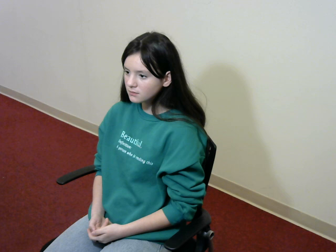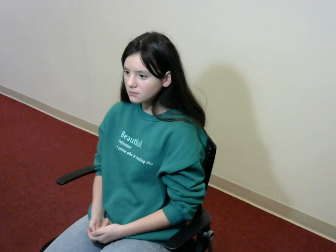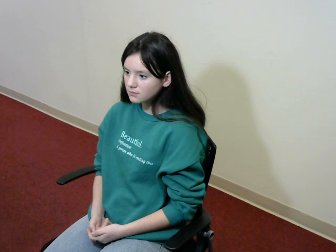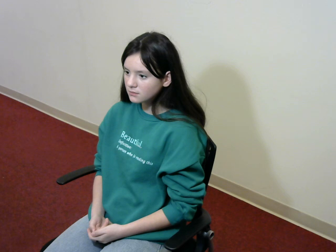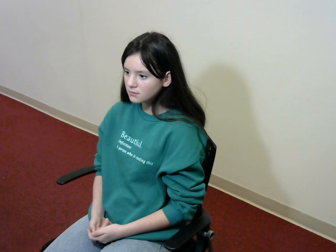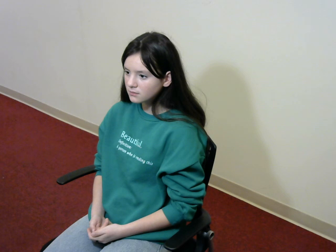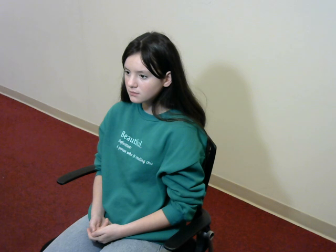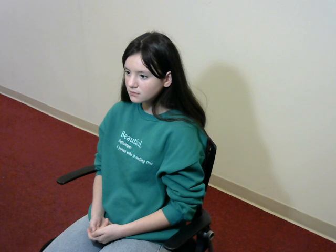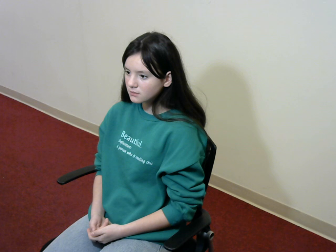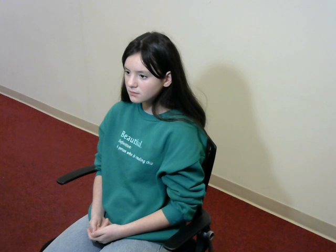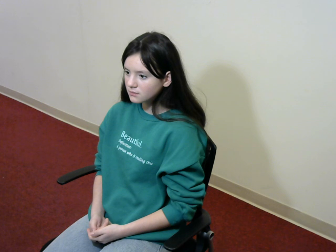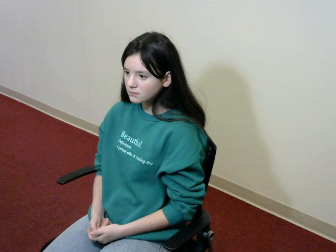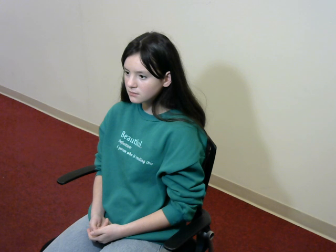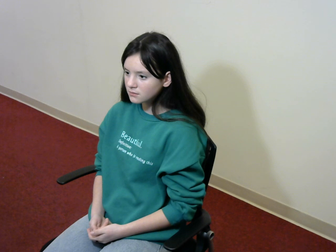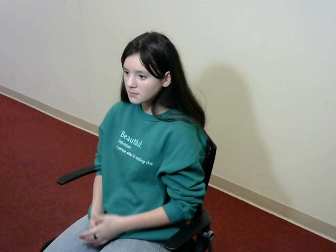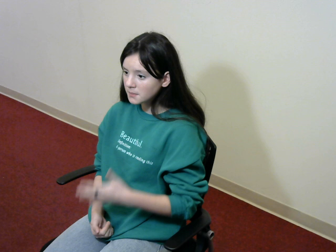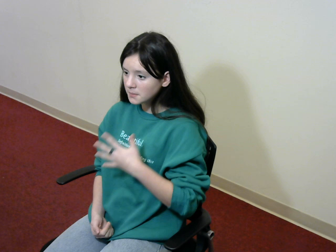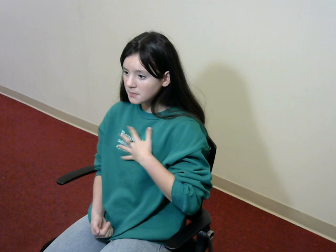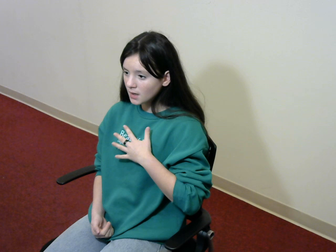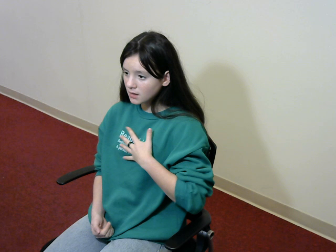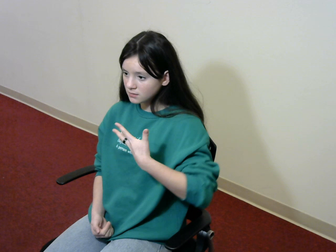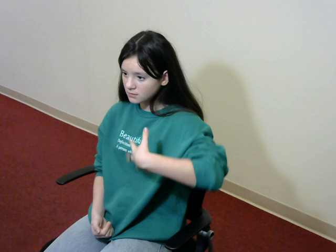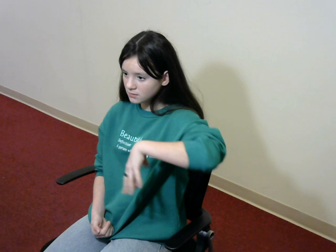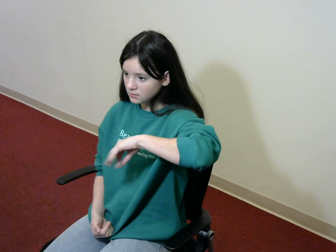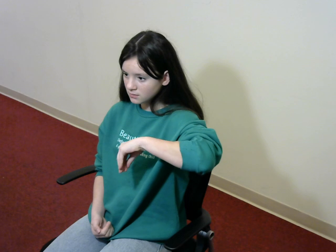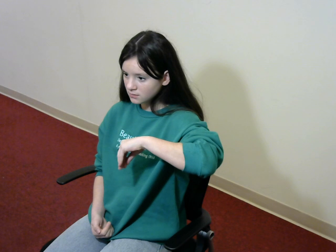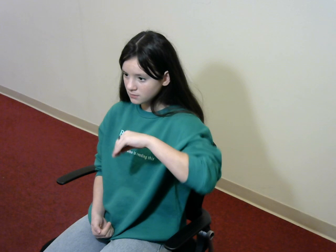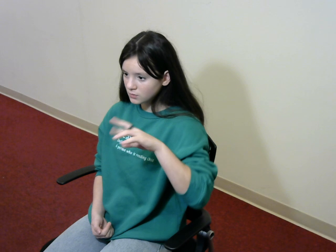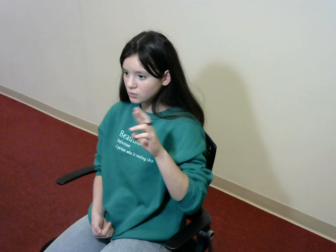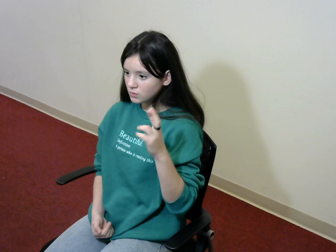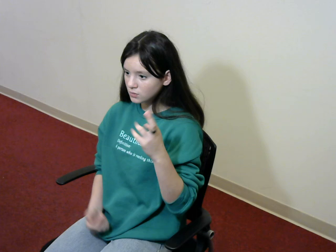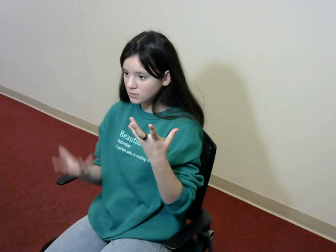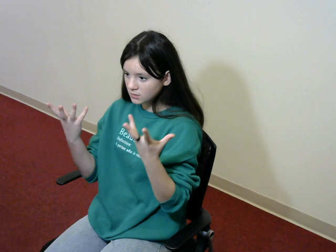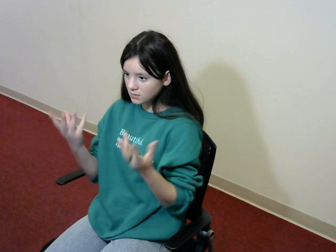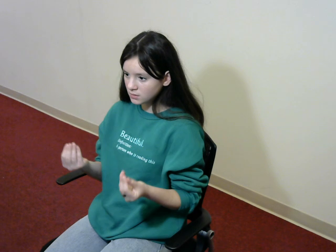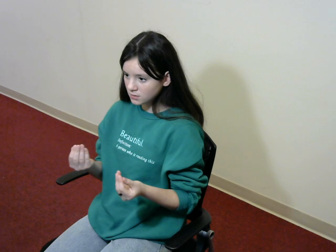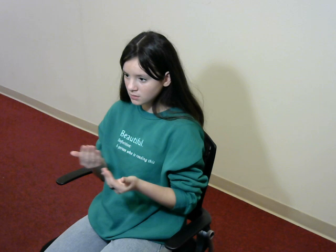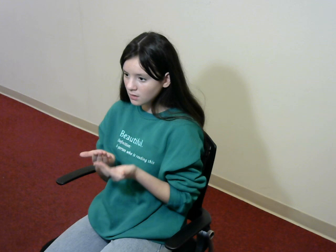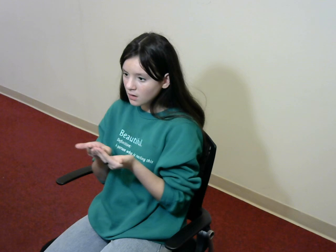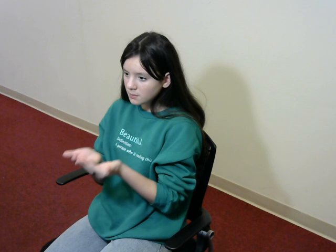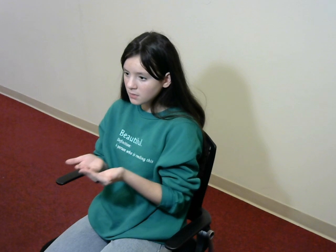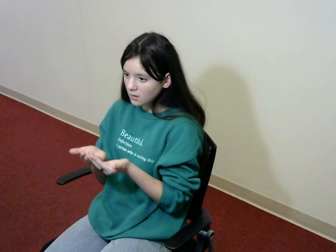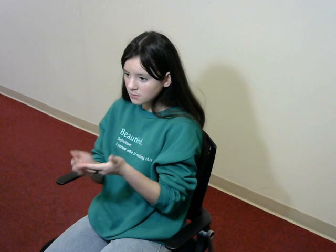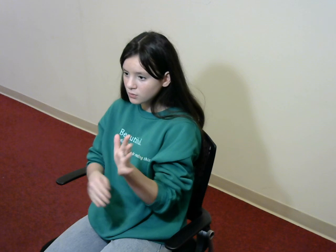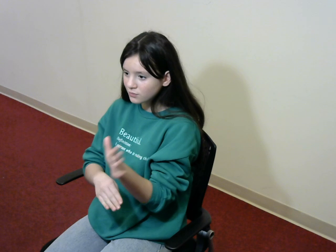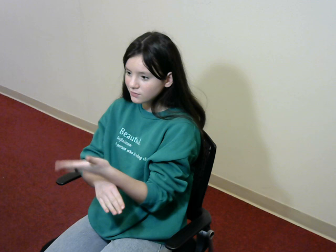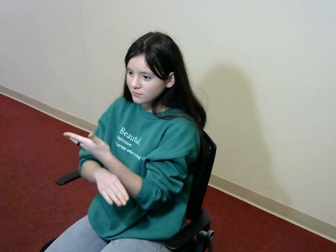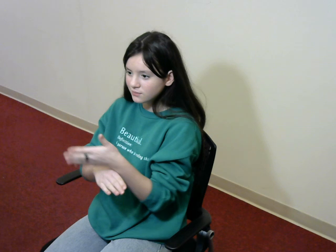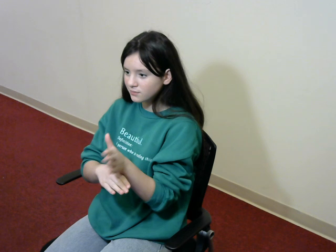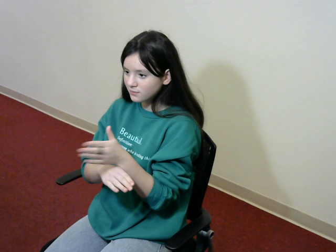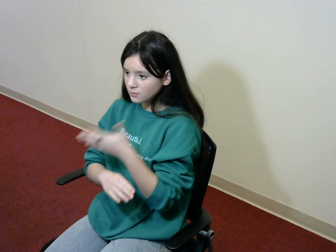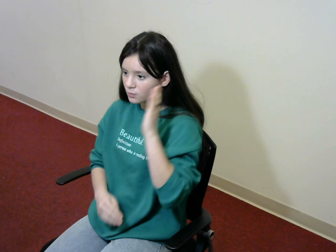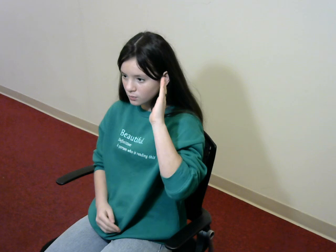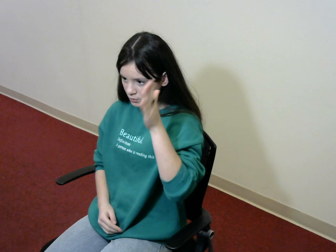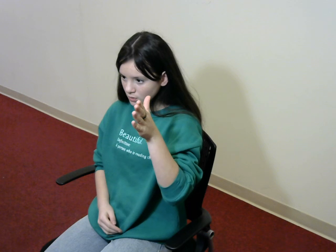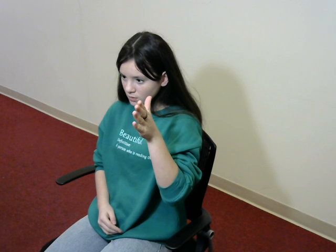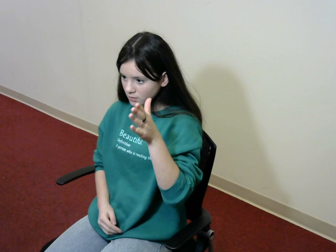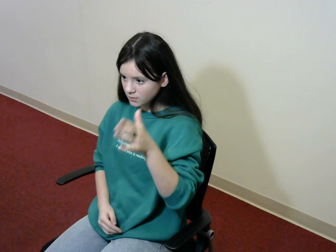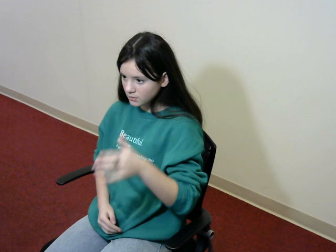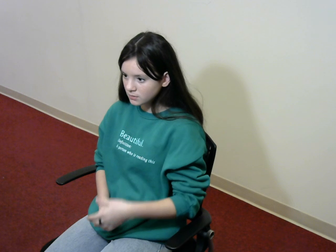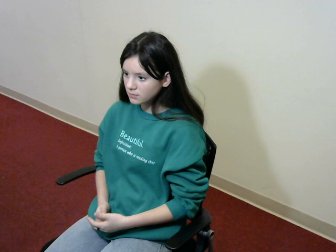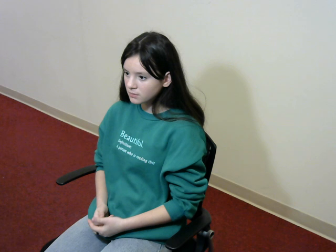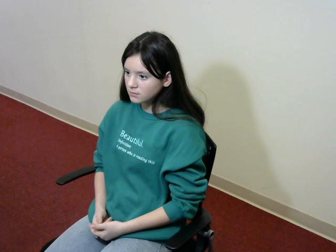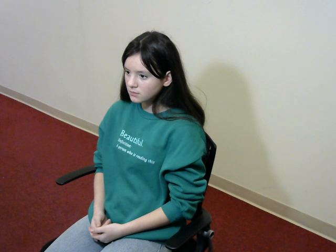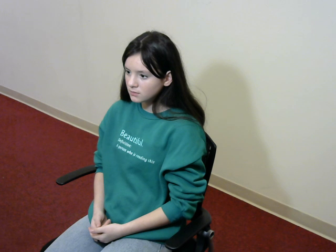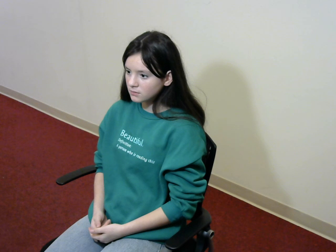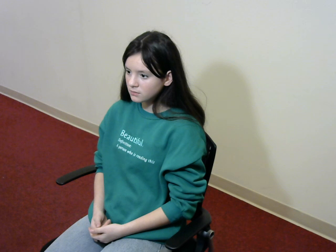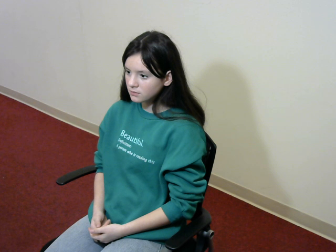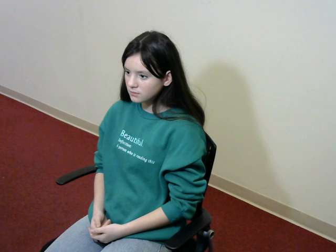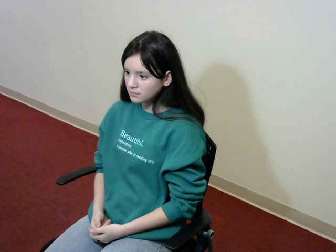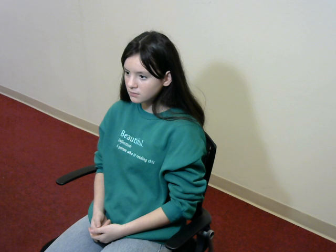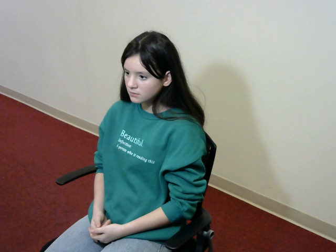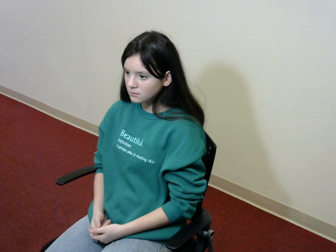Biz cümə günü gəmi gəzintisində olacağıq